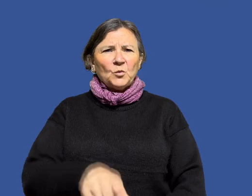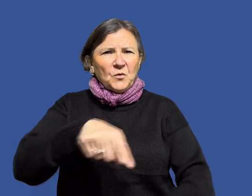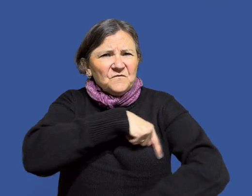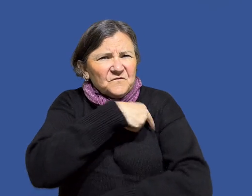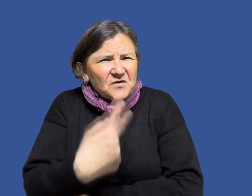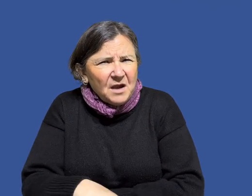Tens febre?